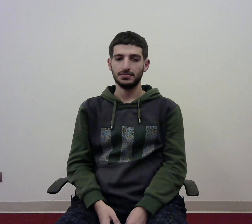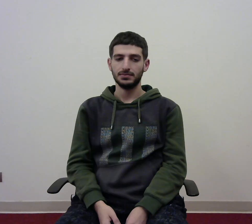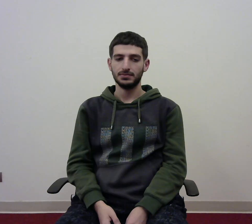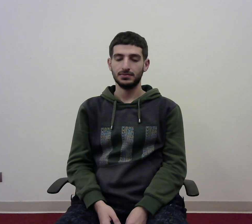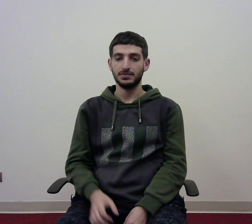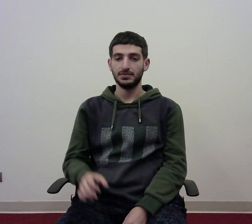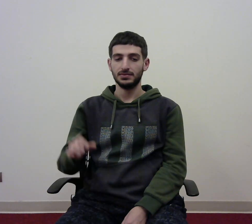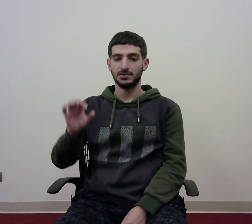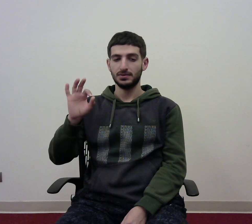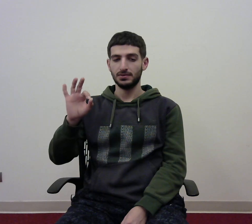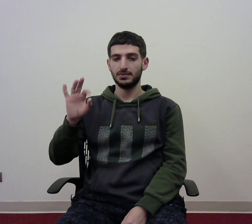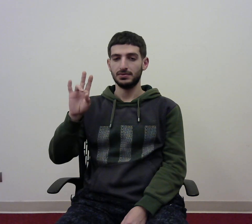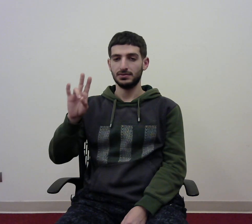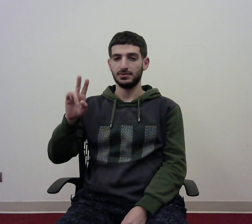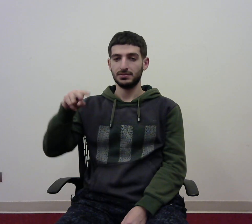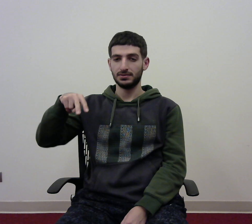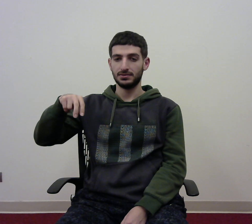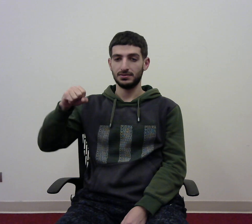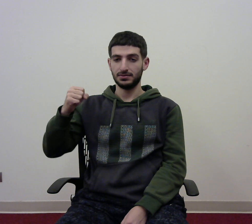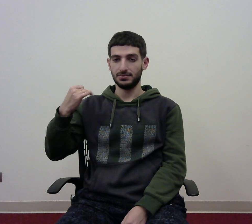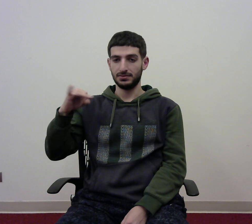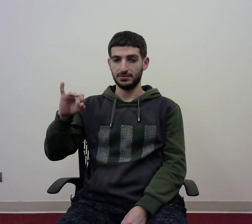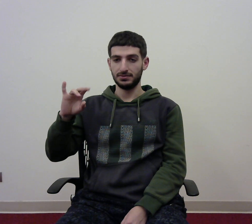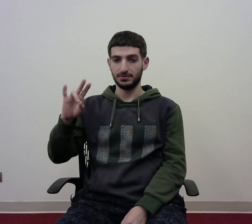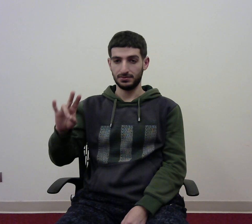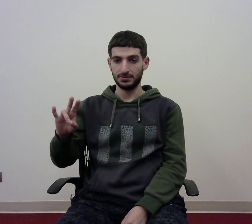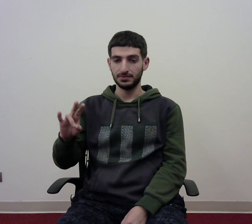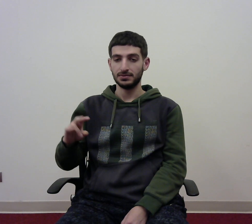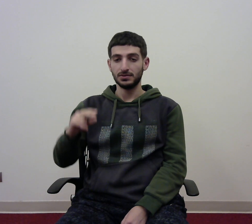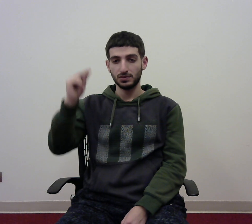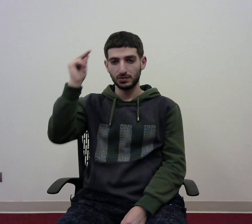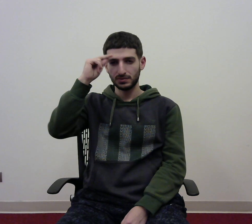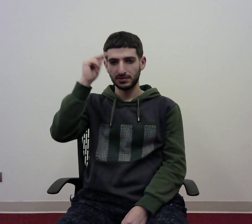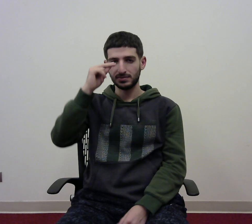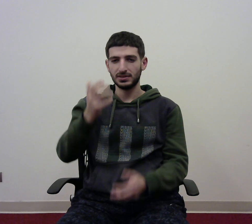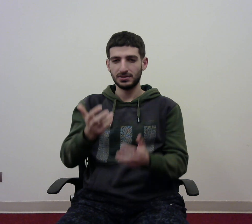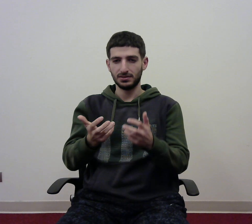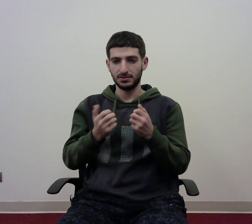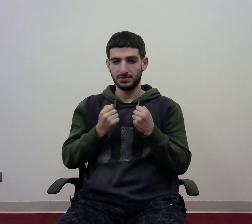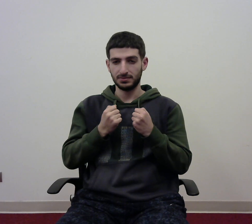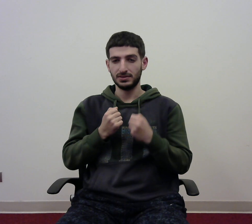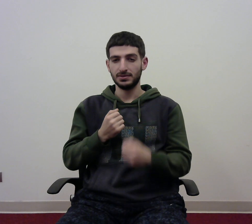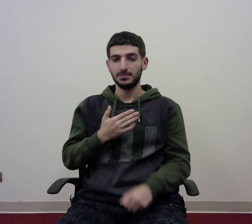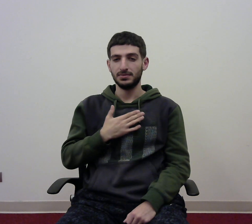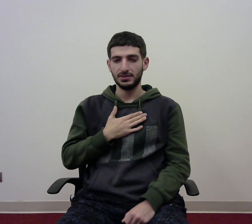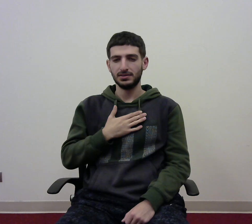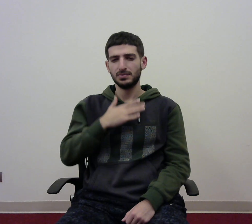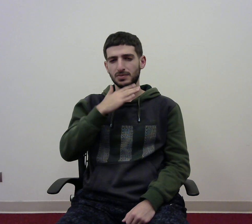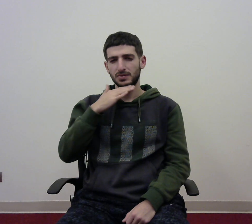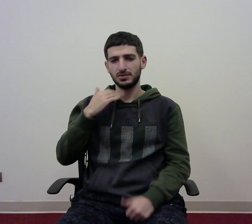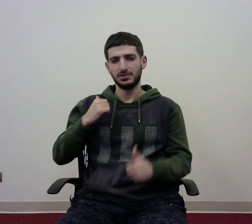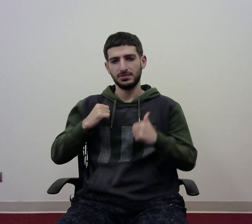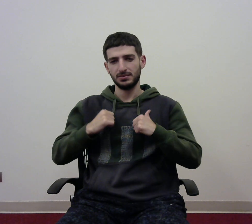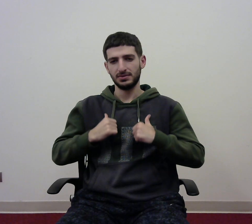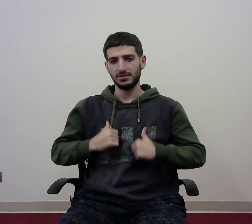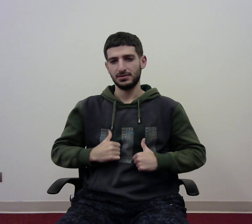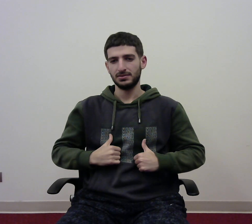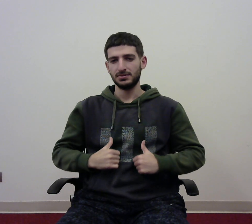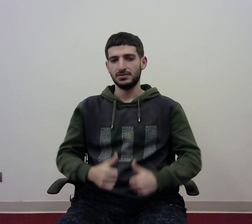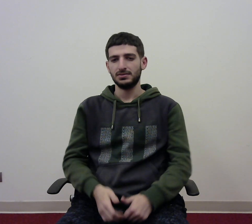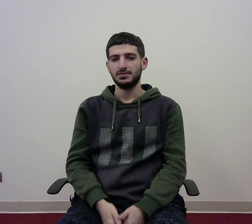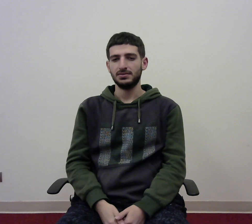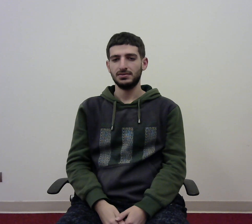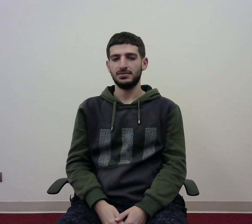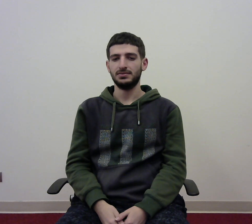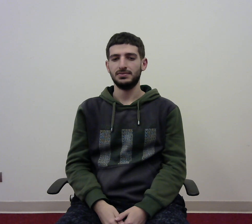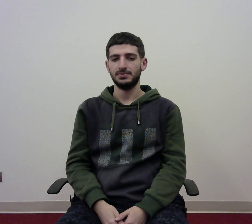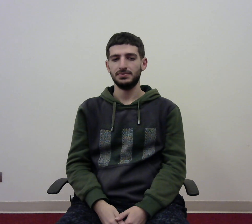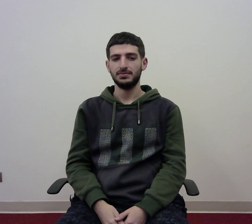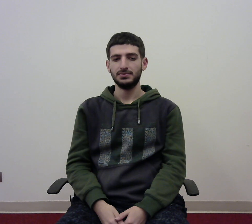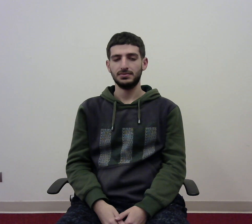Onlayn təhsil almaq mənə çox rahatdır